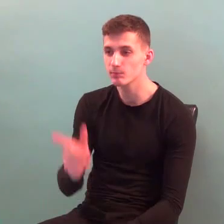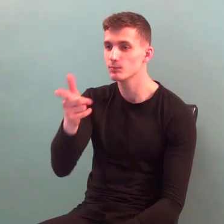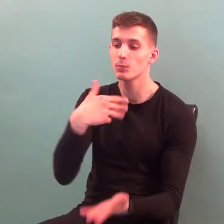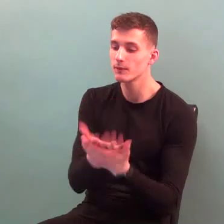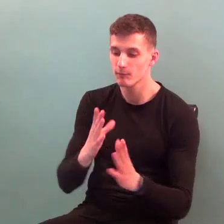Proponuję wolne.